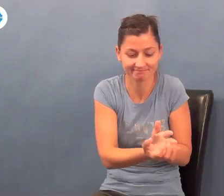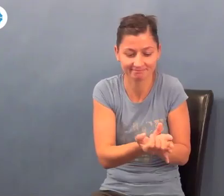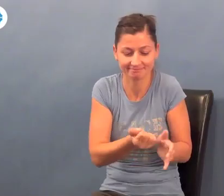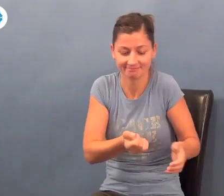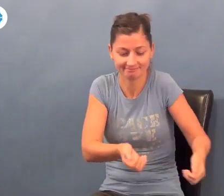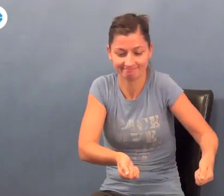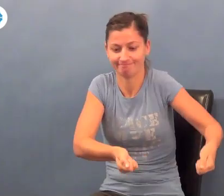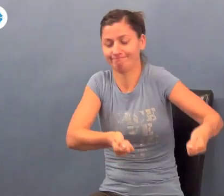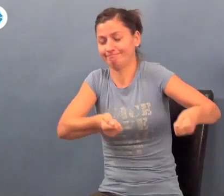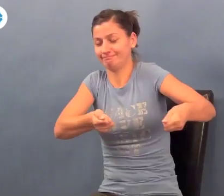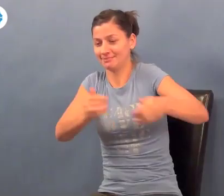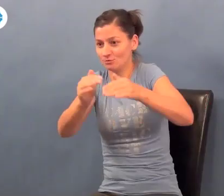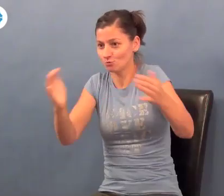Dźwignął ten kosz.